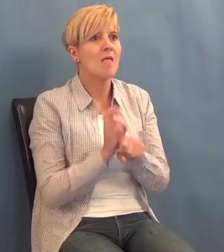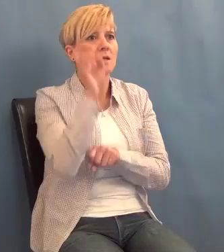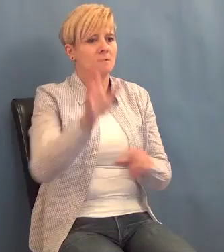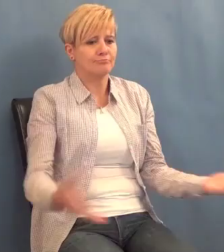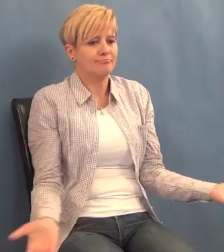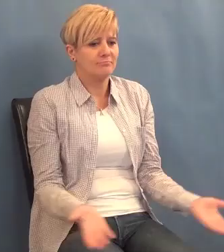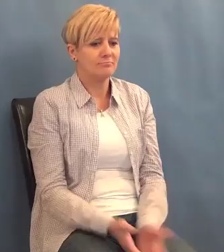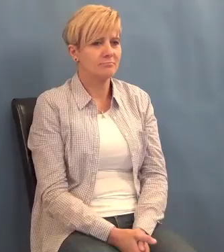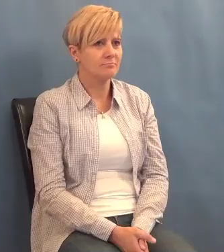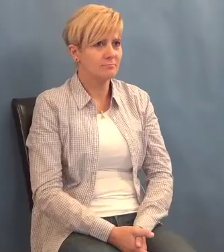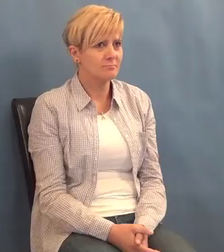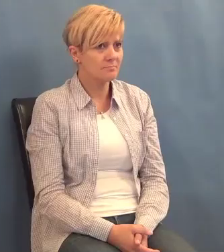Wyskoczysz, a wejść to nie można.